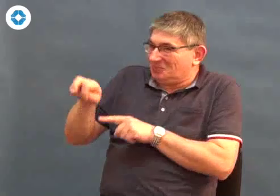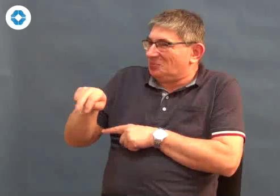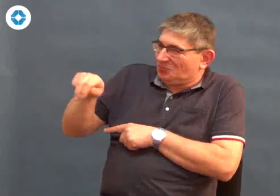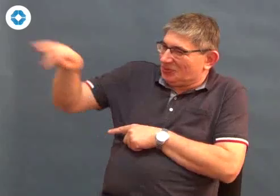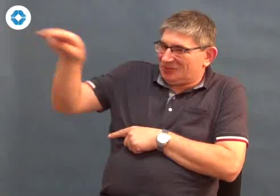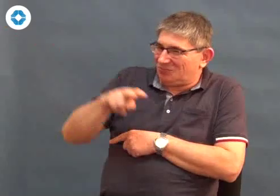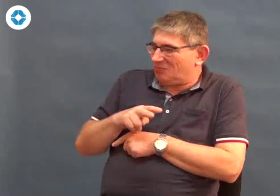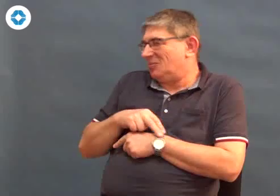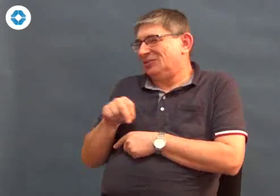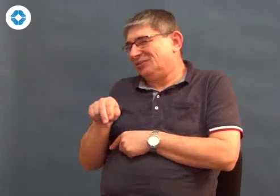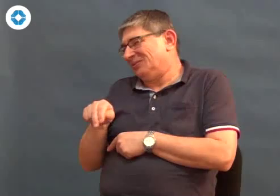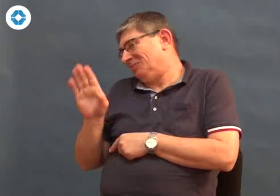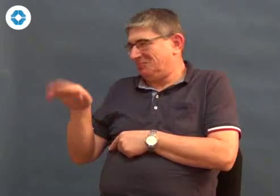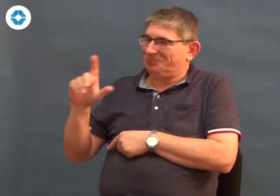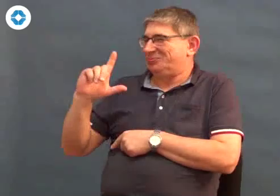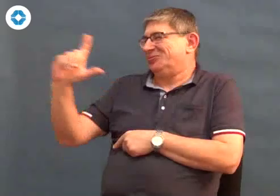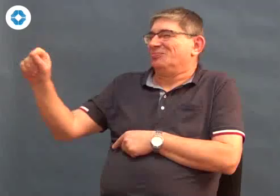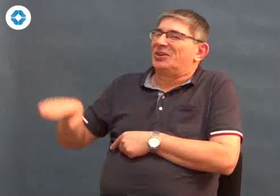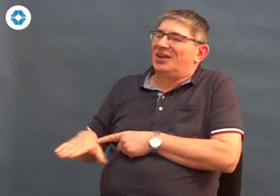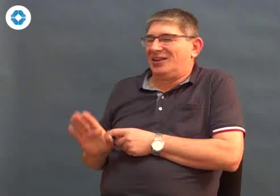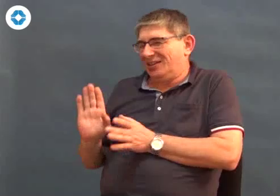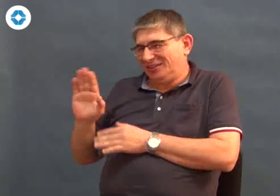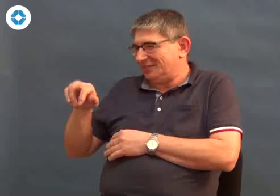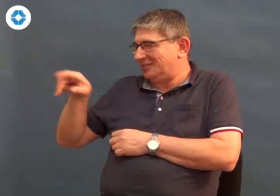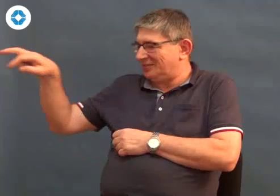Policjant przygląda mu się i macha na niego ręką, niech idzie, mały jest.